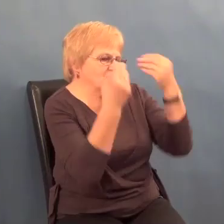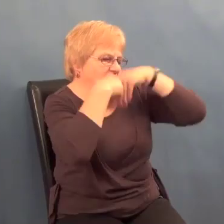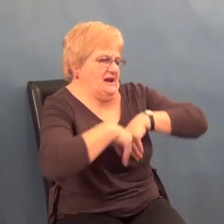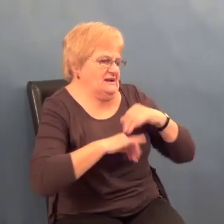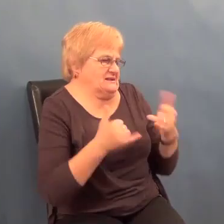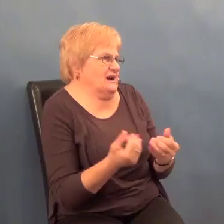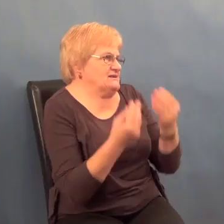Jak zjadł?